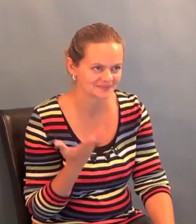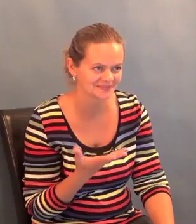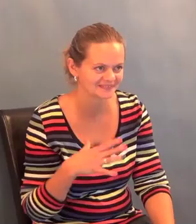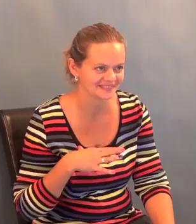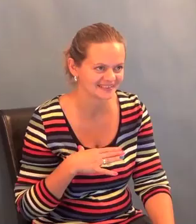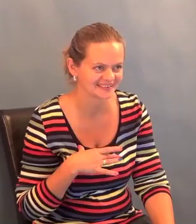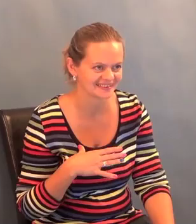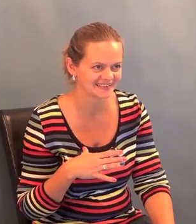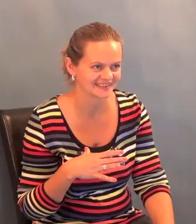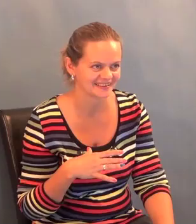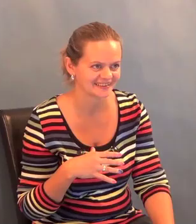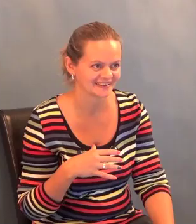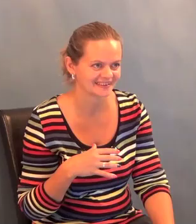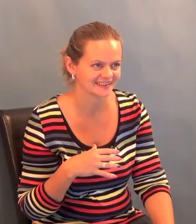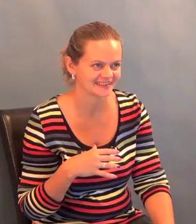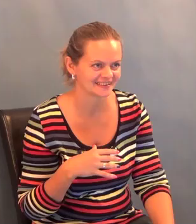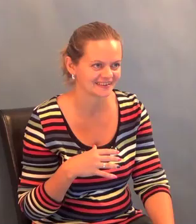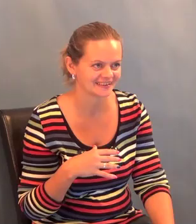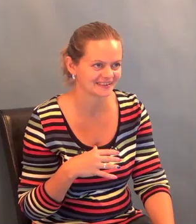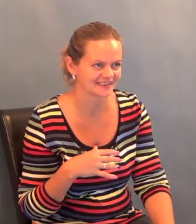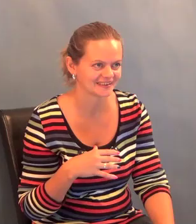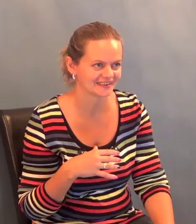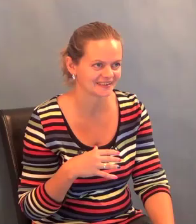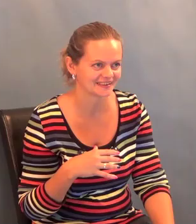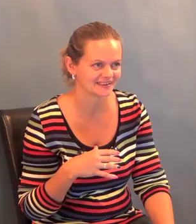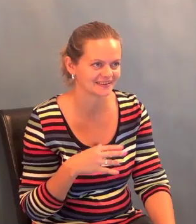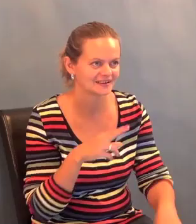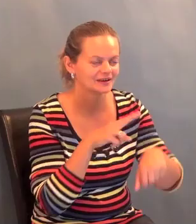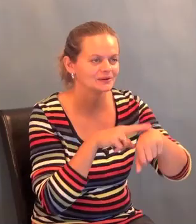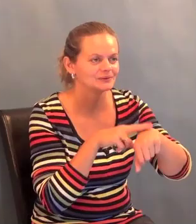Nie mam wolnego.